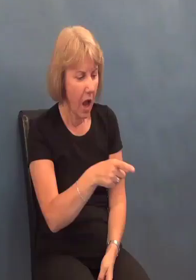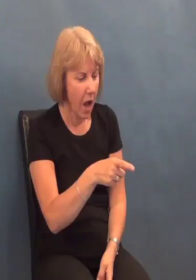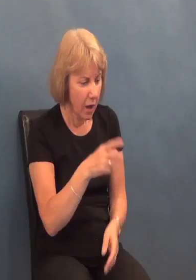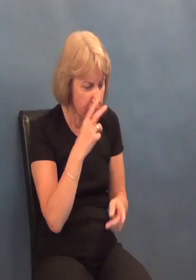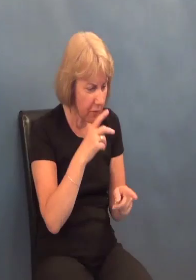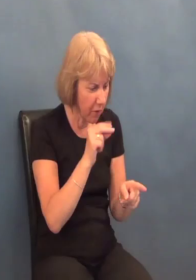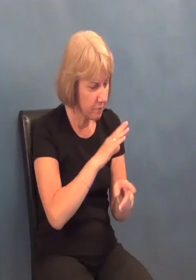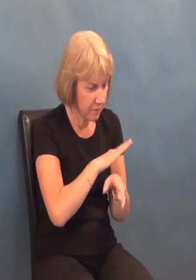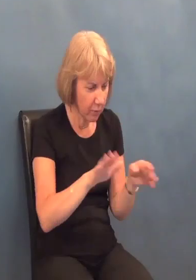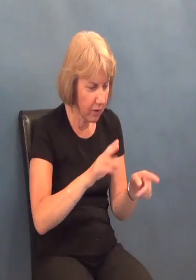Tutaj widzę, że poniedziałek jest zajęty.